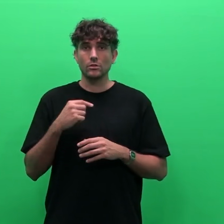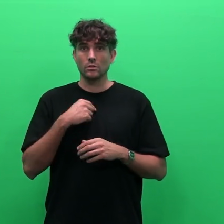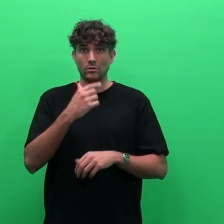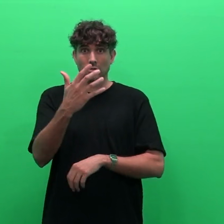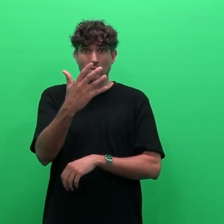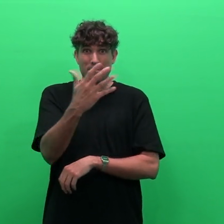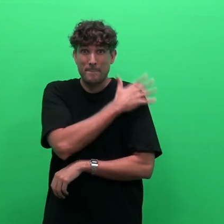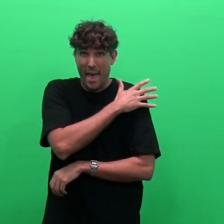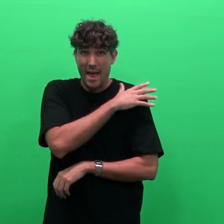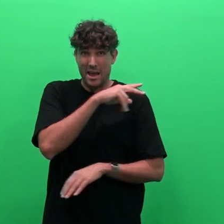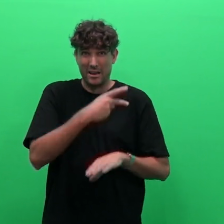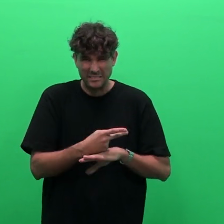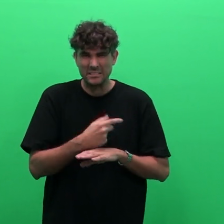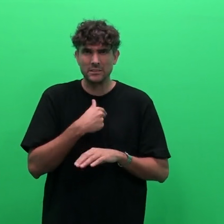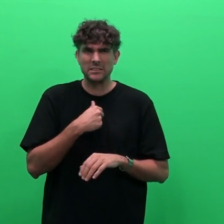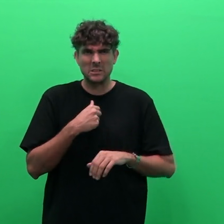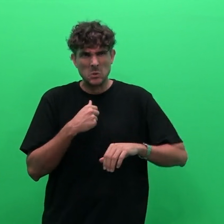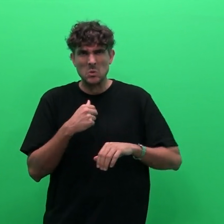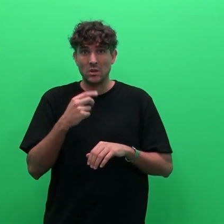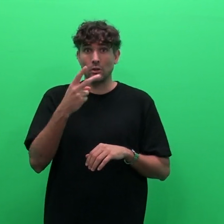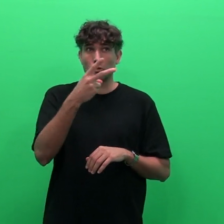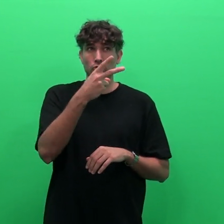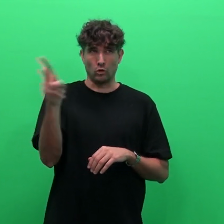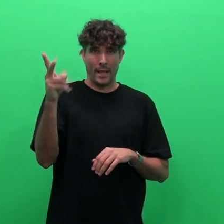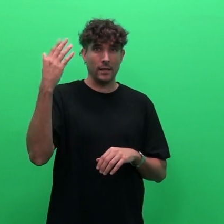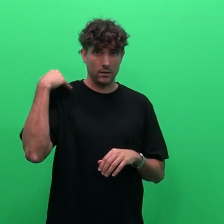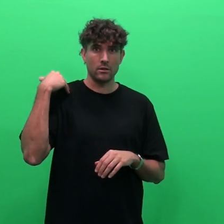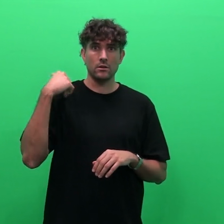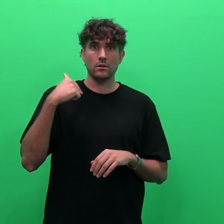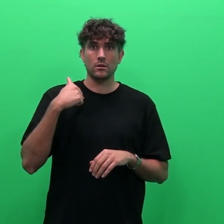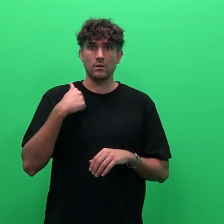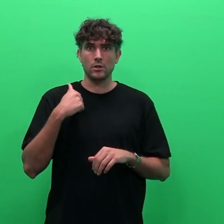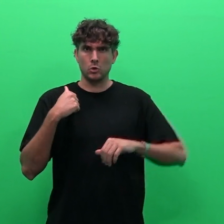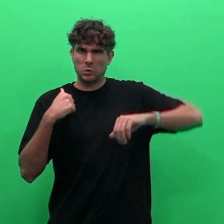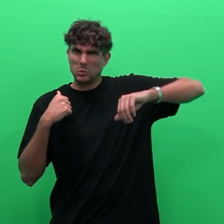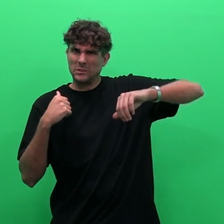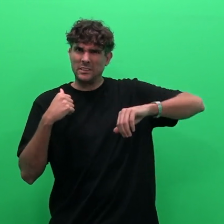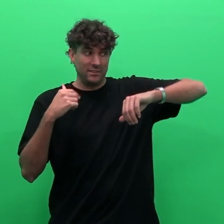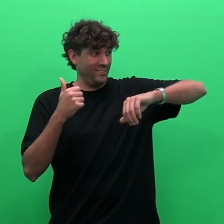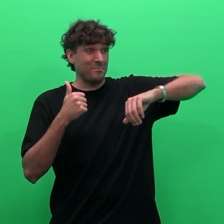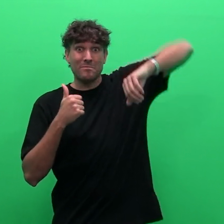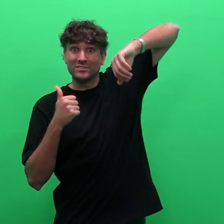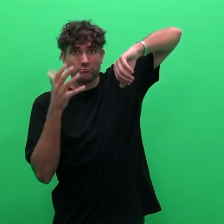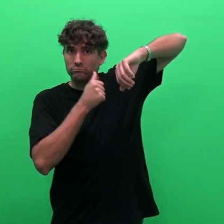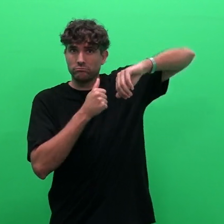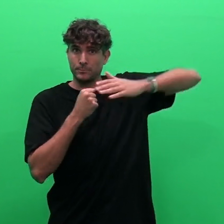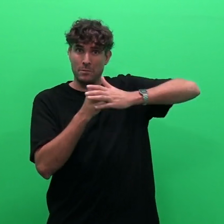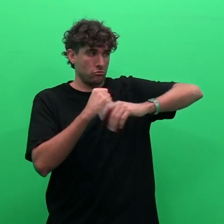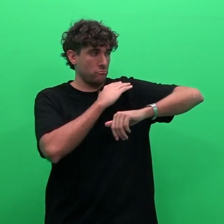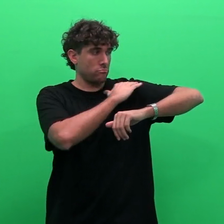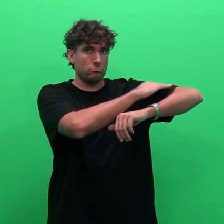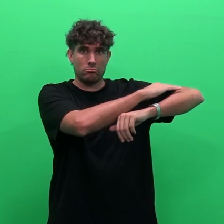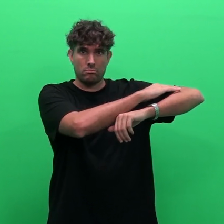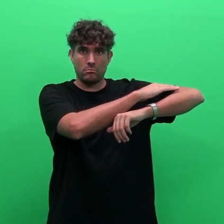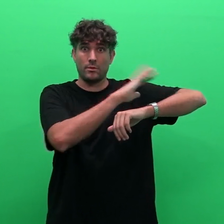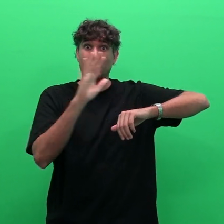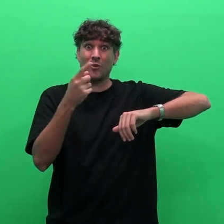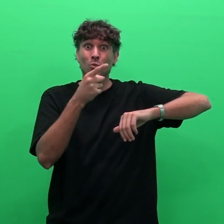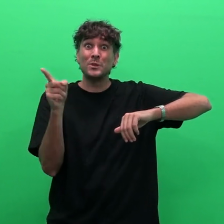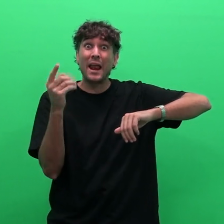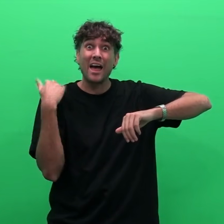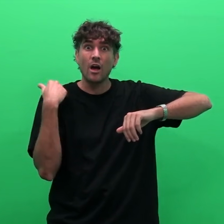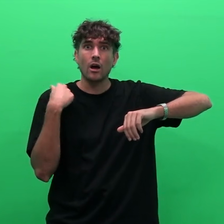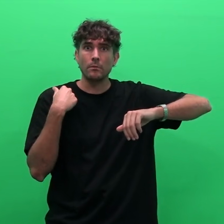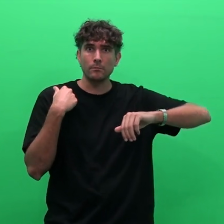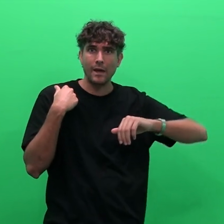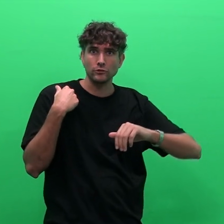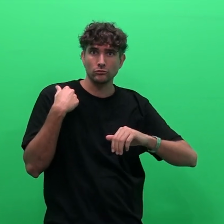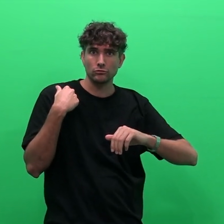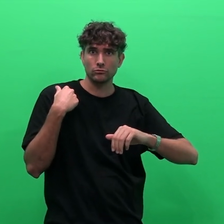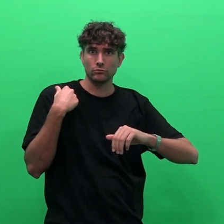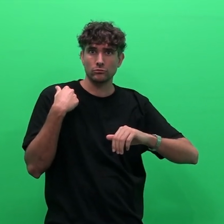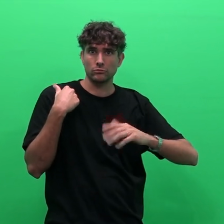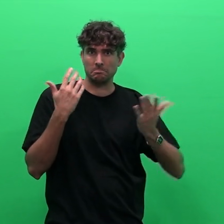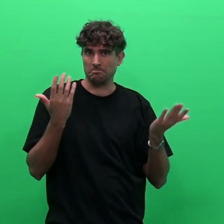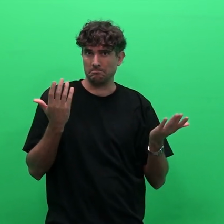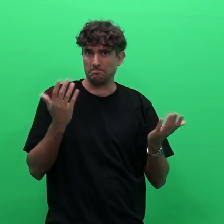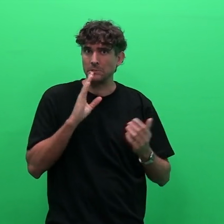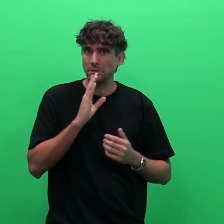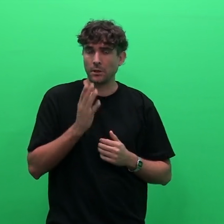Em van donar un cop a l'espatlla i vaig caure, fa dues setmanes. Ara quan aixeco el braç em fa mal i no el puc aixecar més de noranta graus, i fa una setmana que encara el puc aixecar menys. Què em passa?